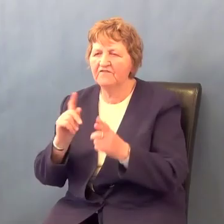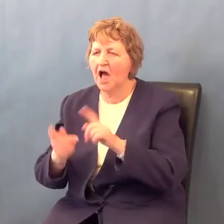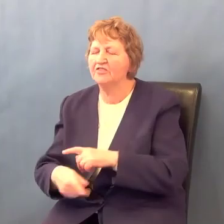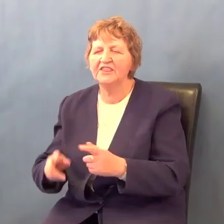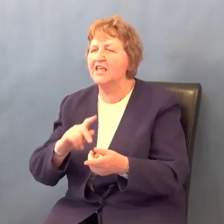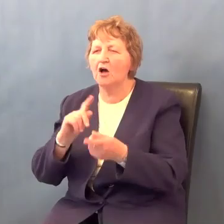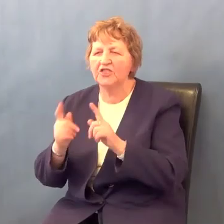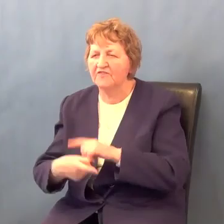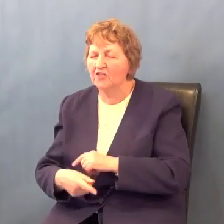Odwrotnie.